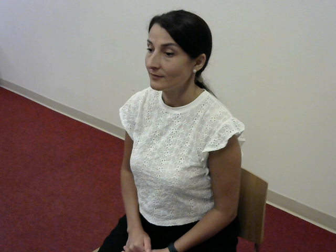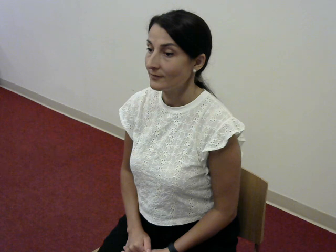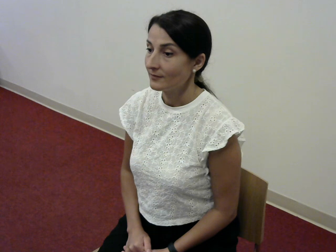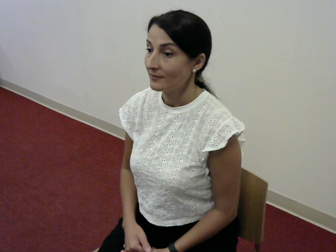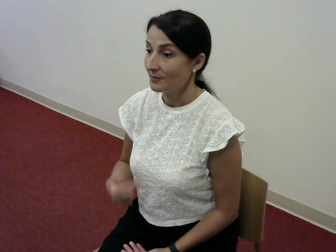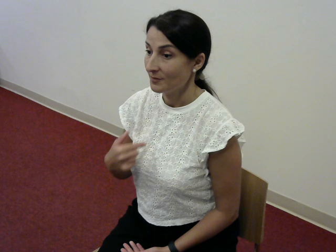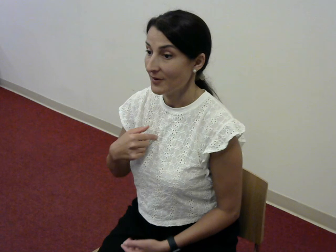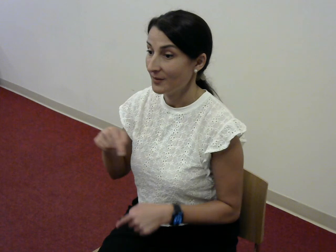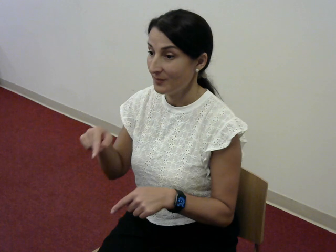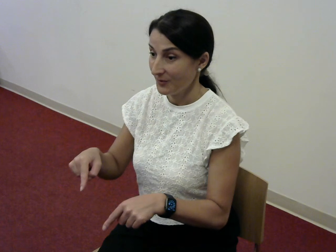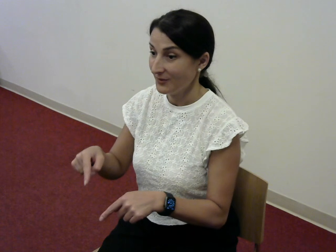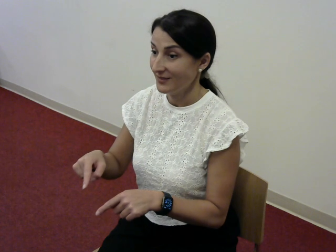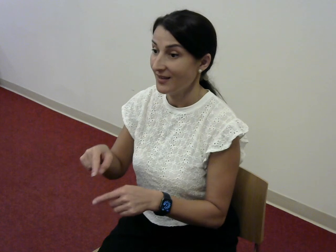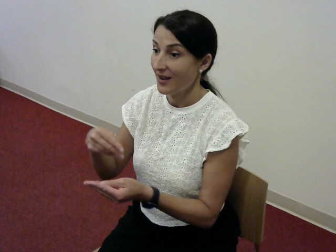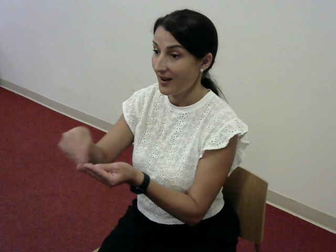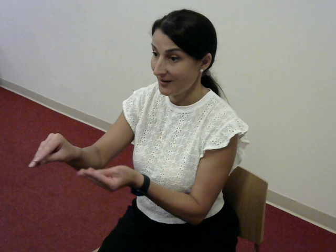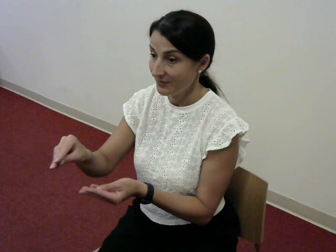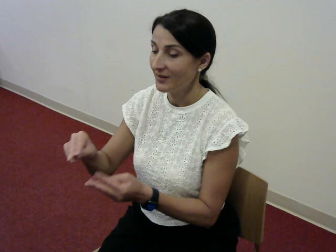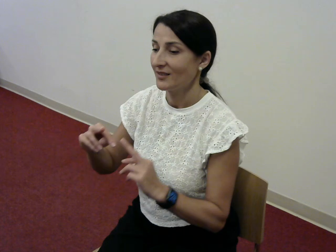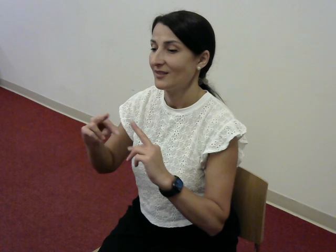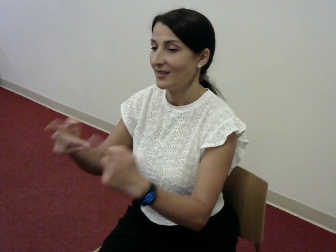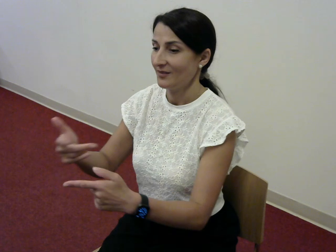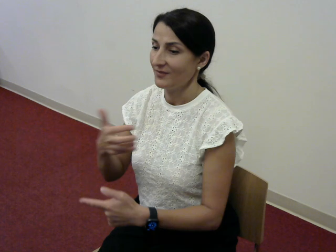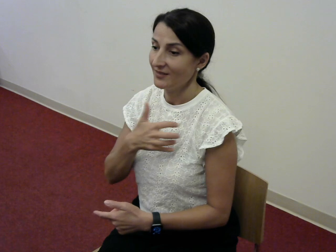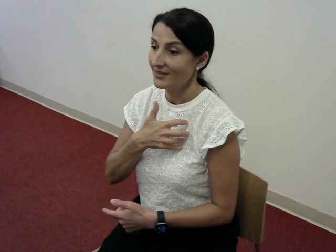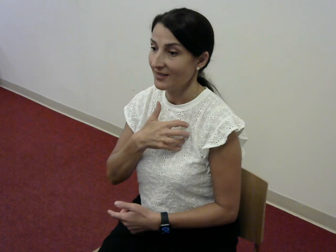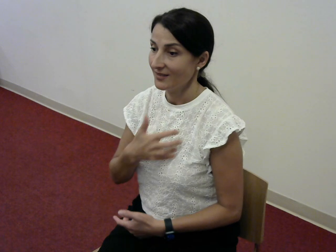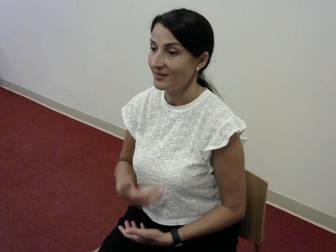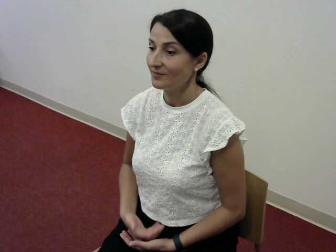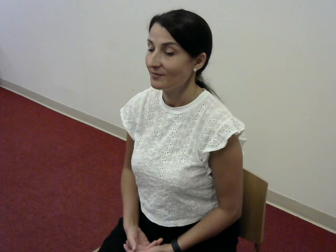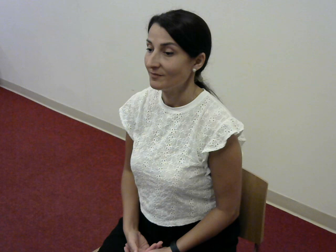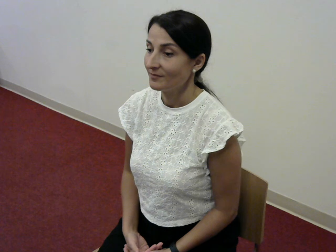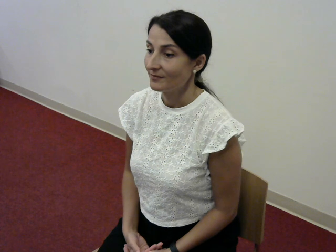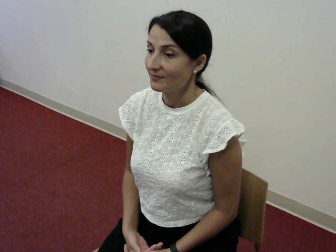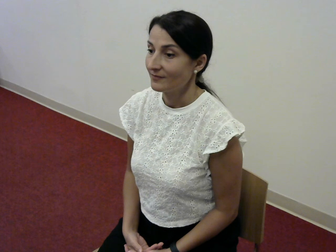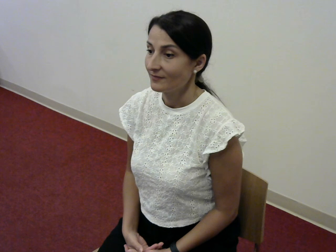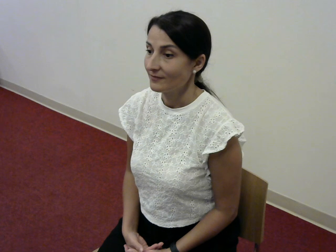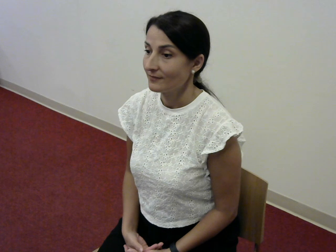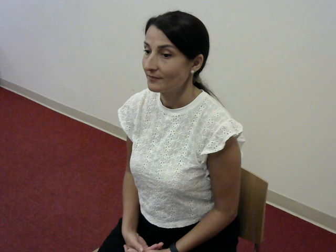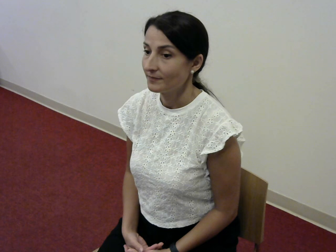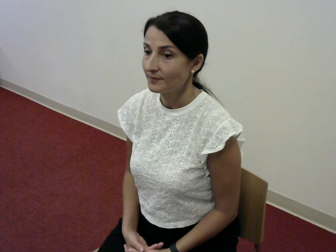Mən buradan aldıqlarımı dəyişmək istəyirəm